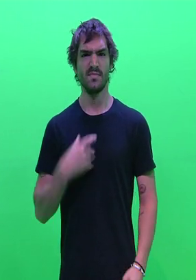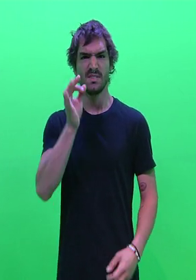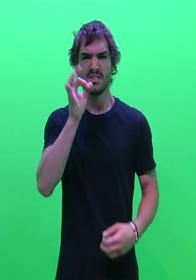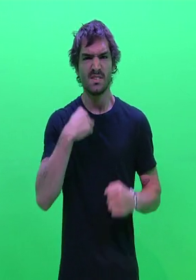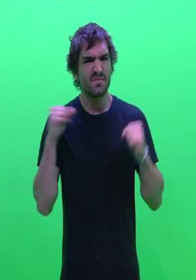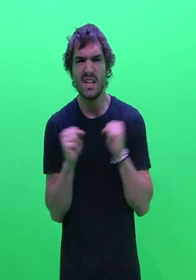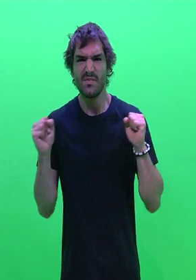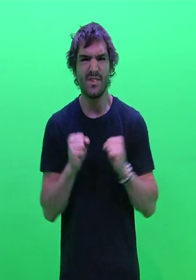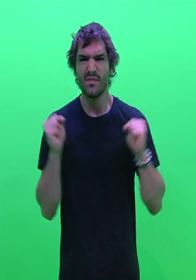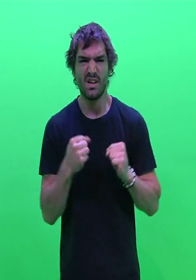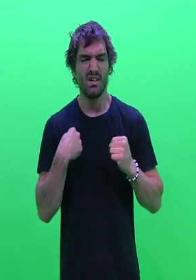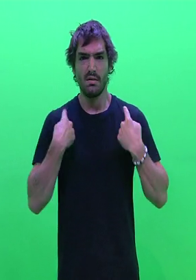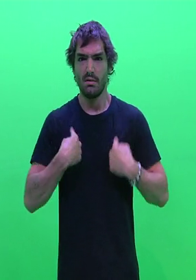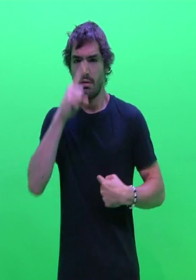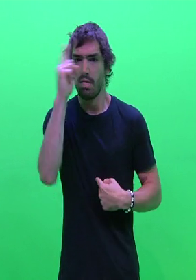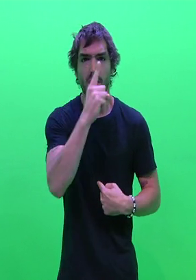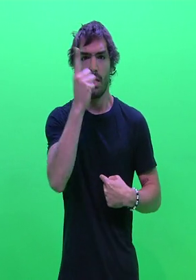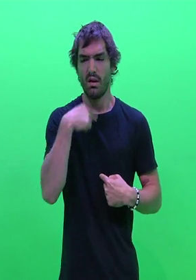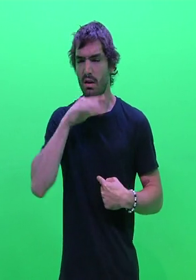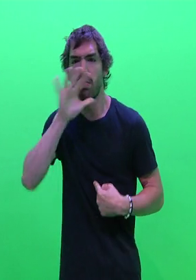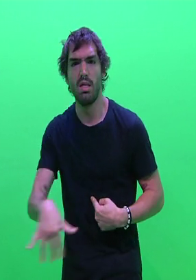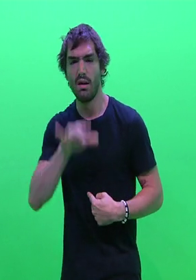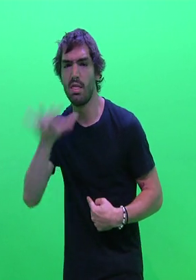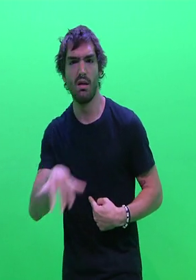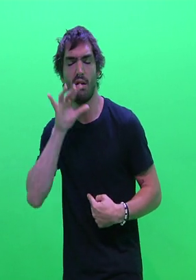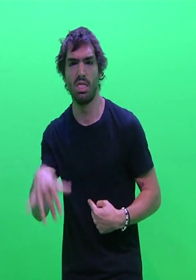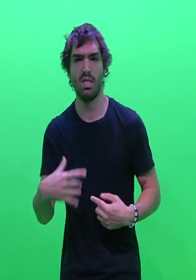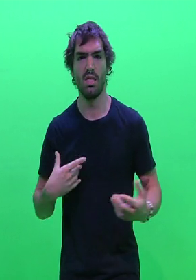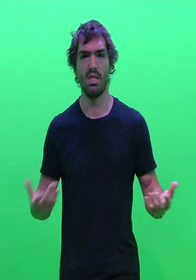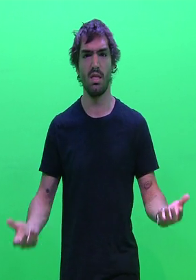Sí, tinc fred, estic marejat i tinc vòmits, què faig?